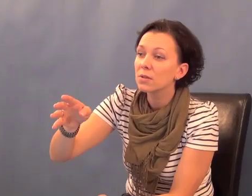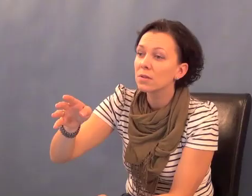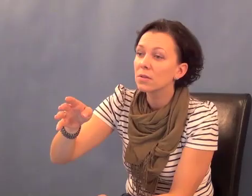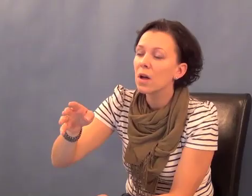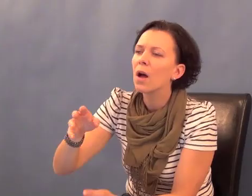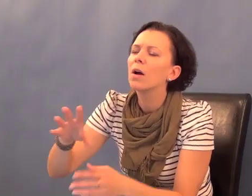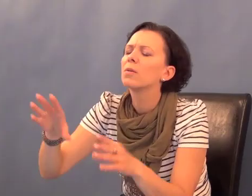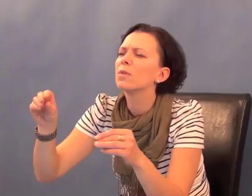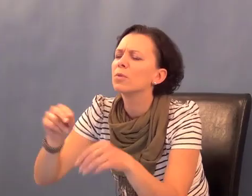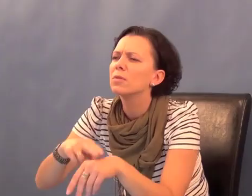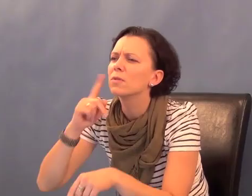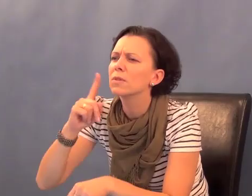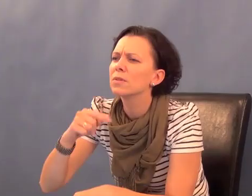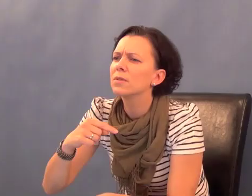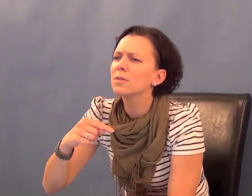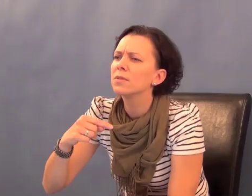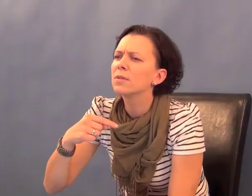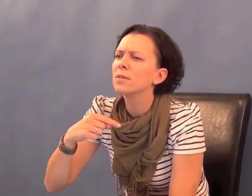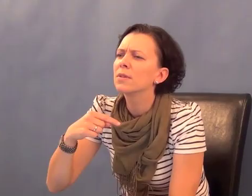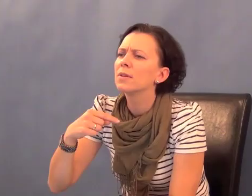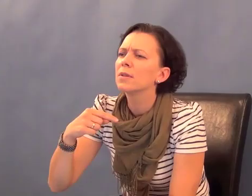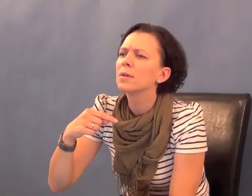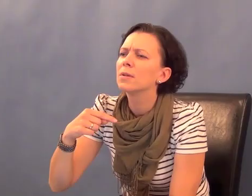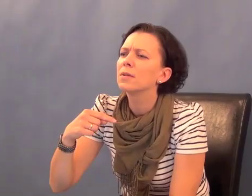Od początku, o której godzinie, nie zauważyłam?